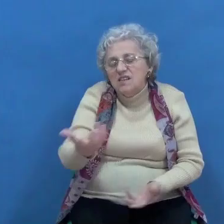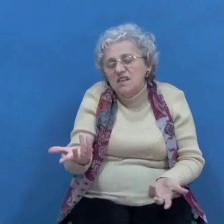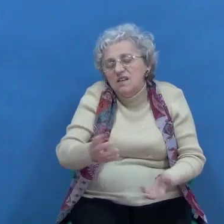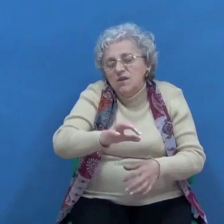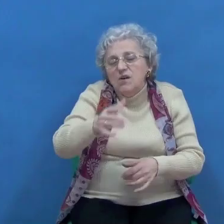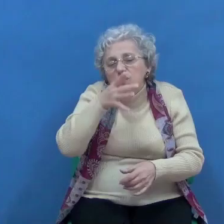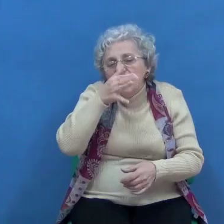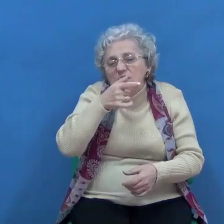Ukradł jakiś łobuz, chuligan.